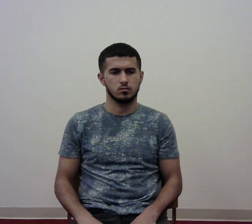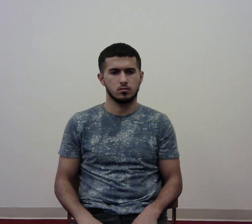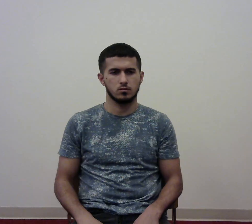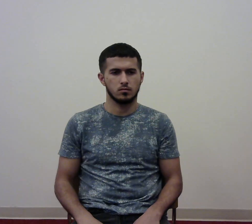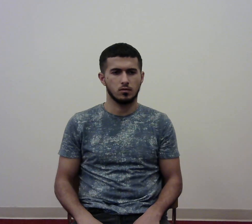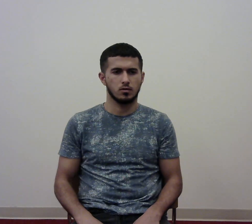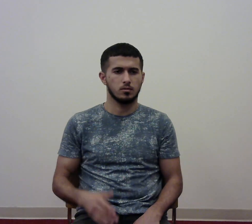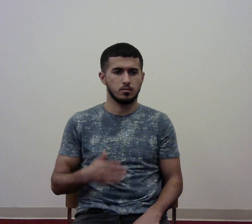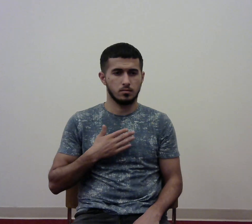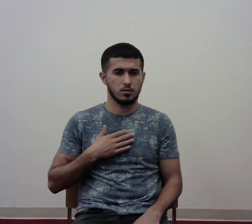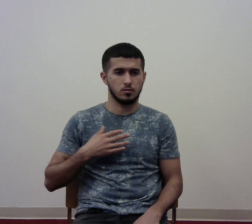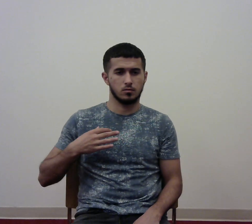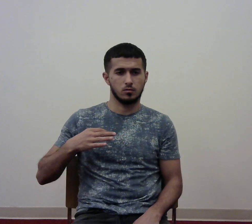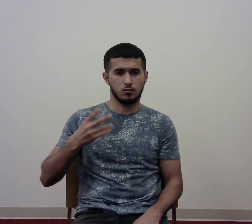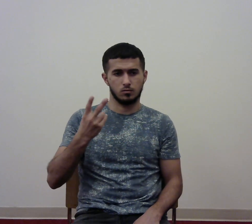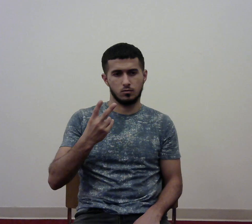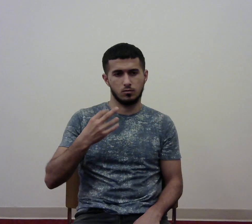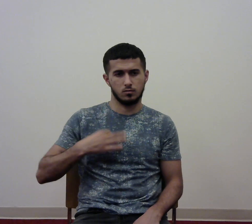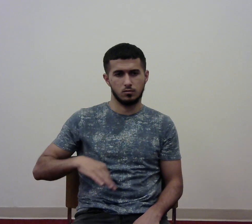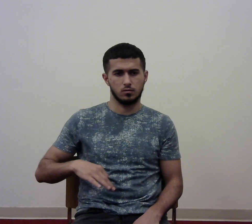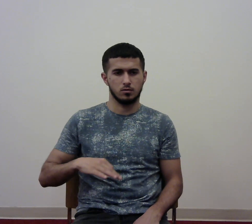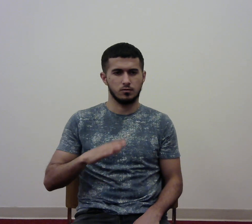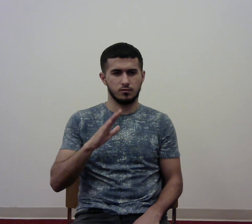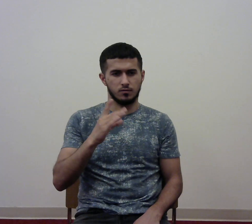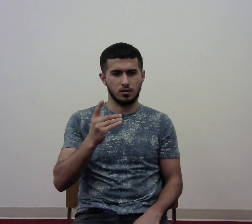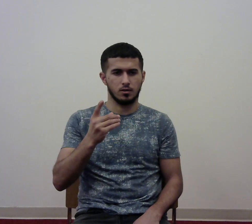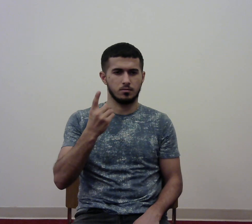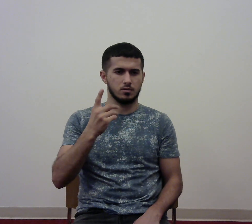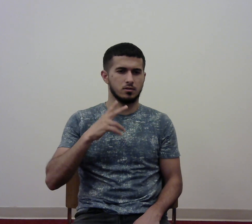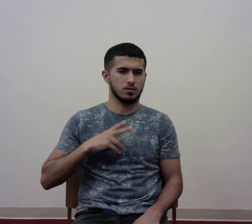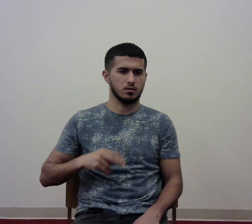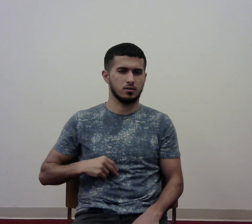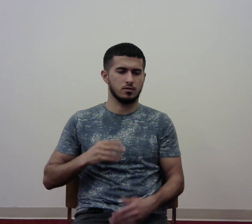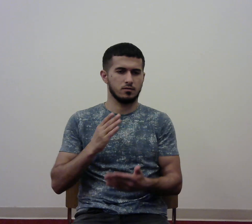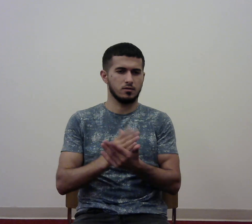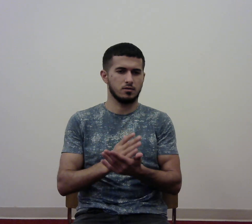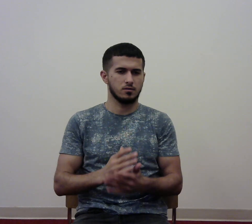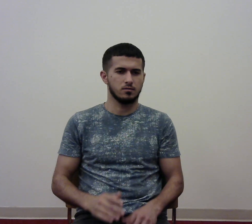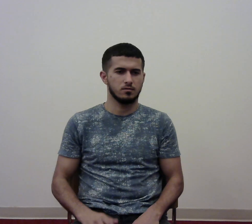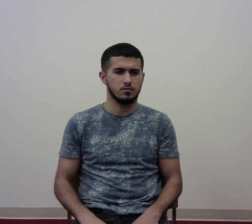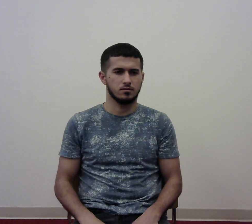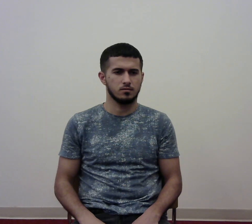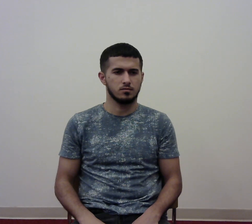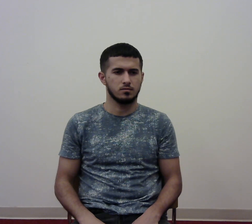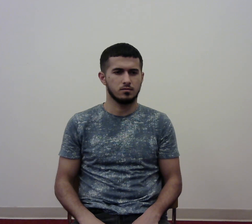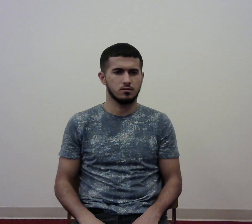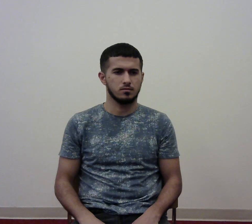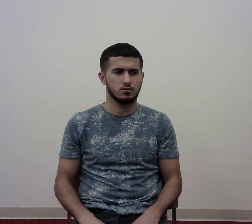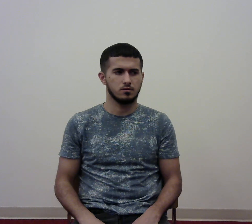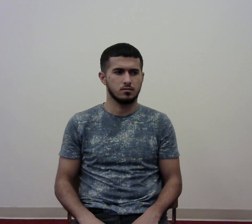Mənim 2 oğlum və 1 qızım var